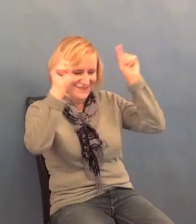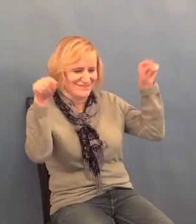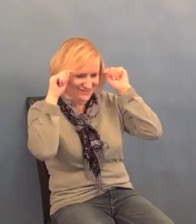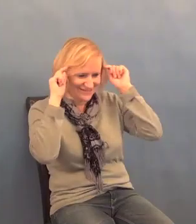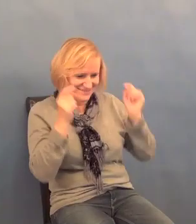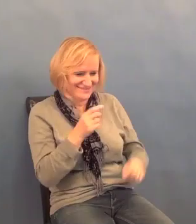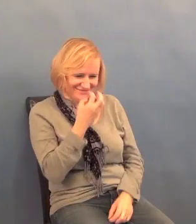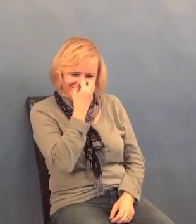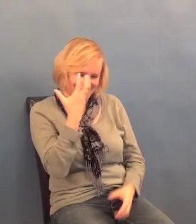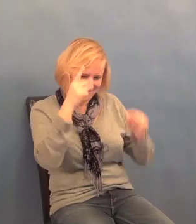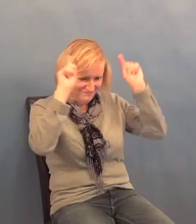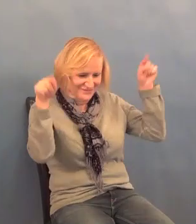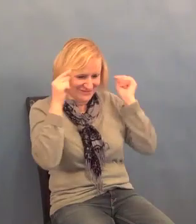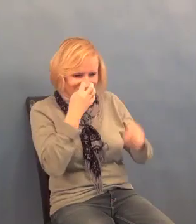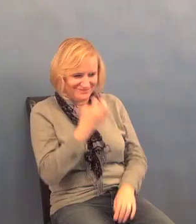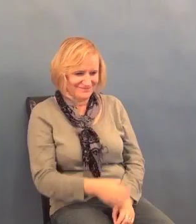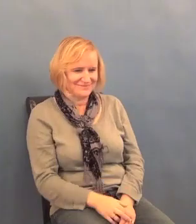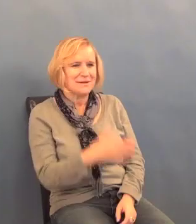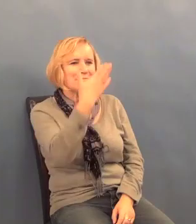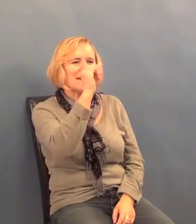Myszka z takim nosem. Myszka z takim nosem.